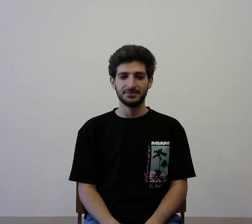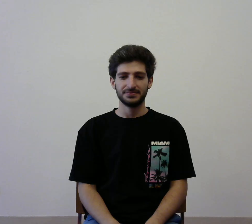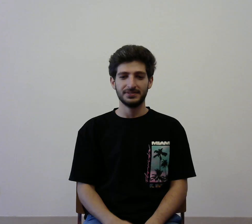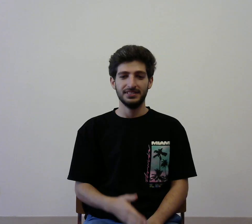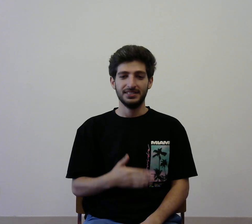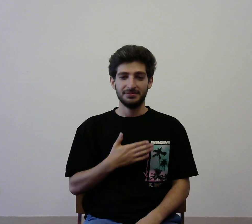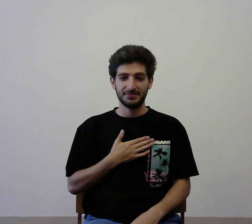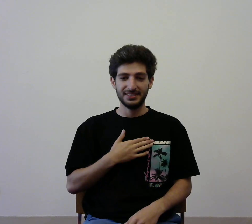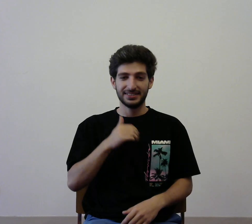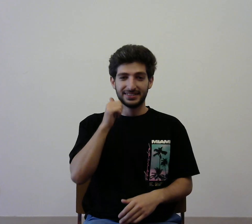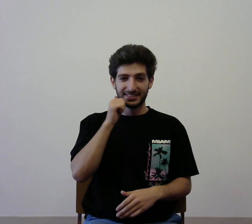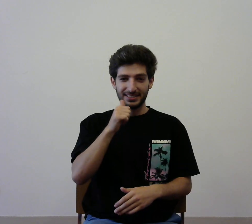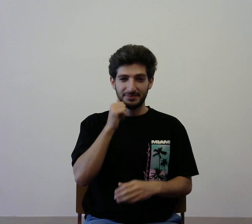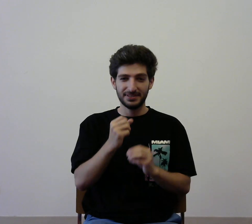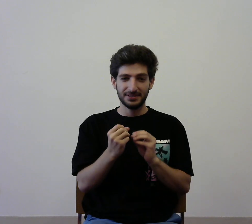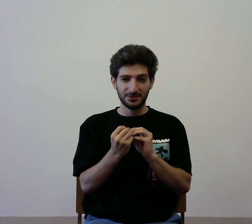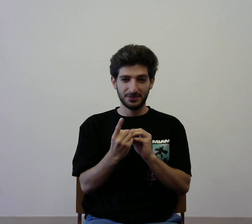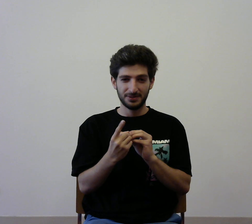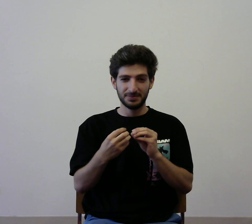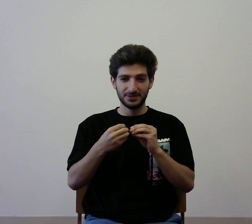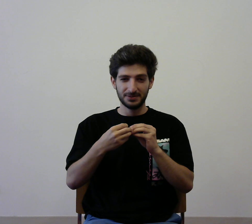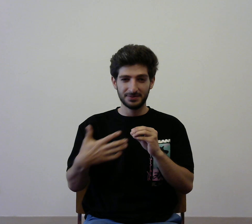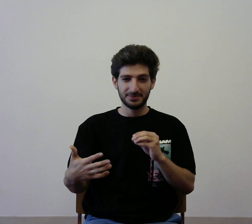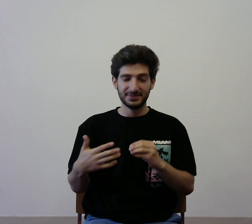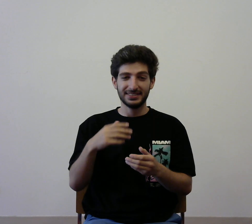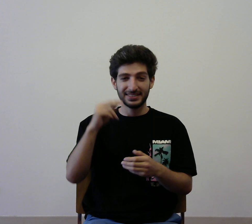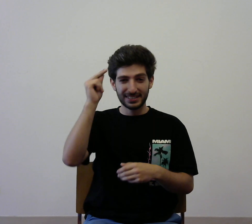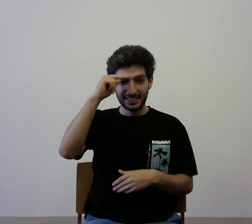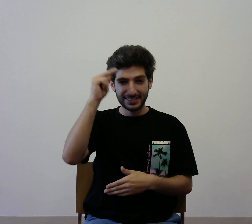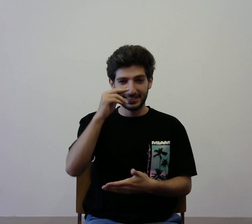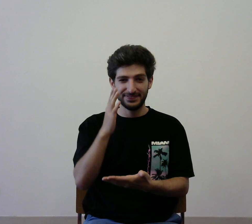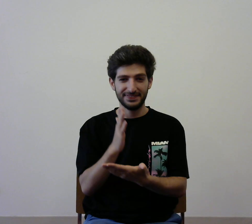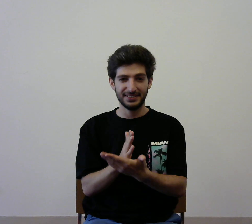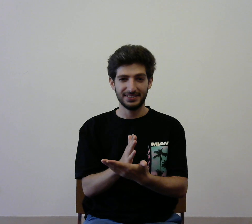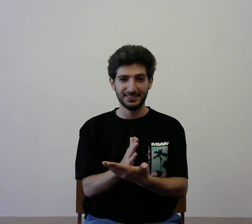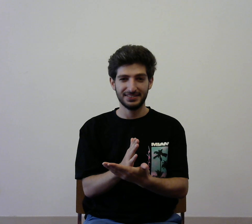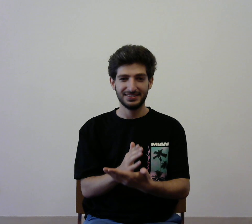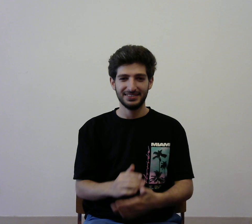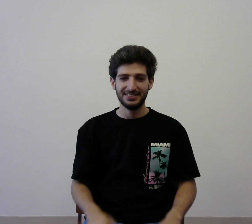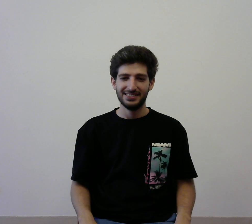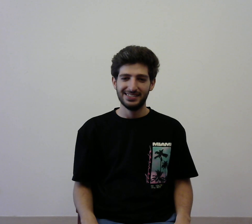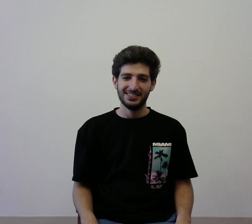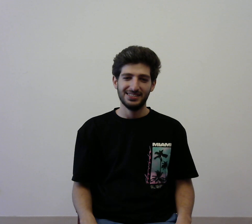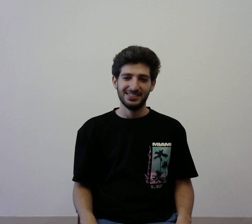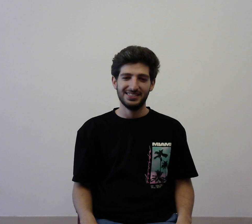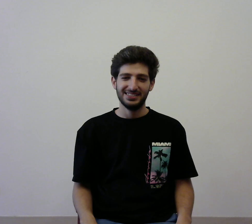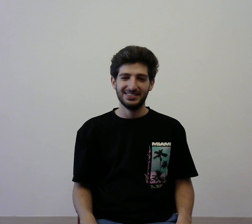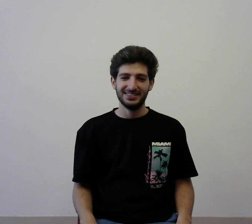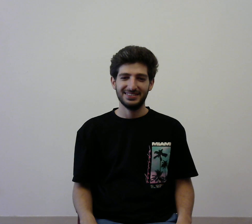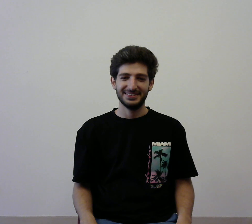Mənim sabah 11:15-də dərsim var